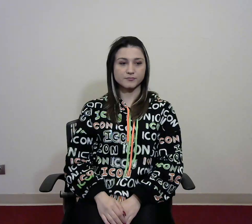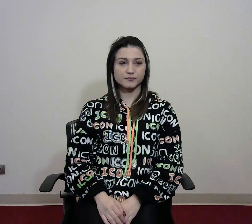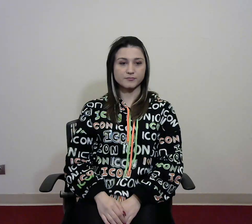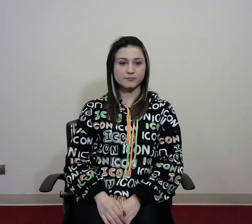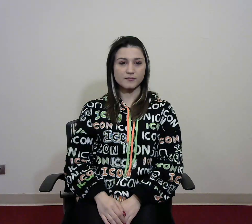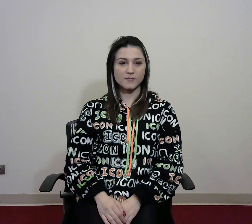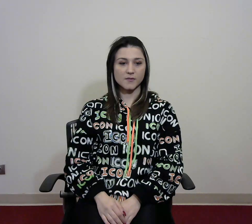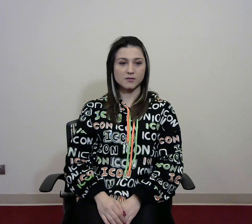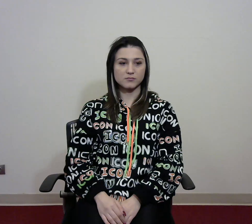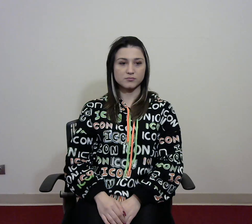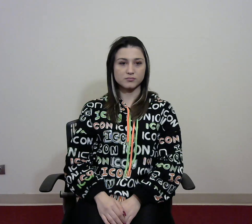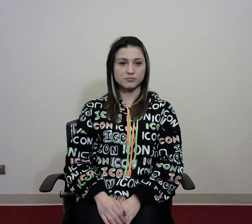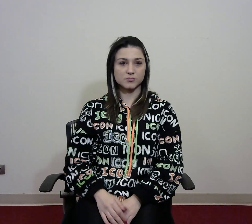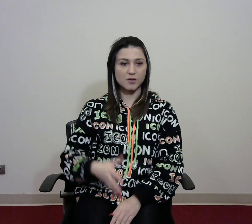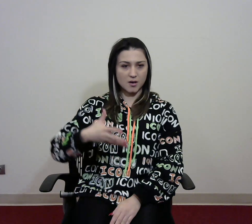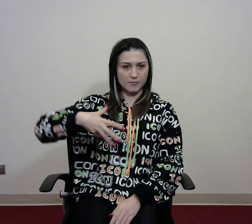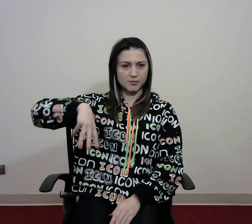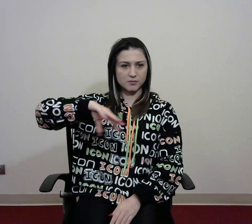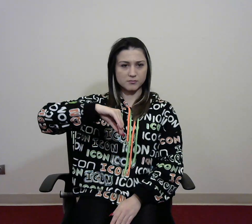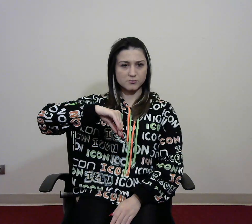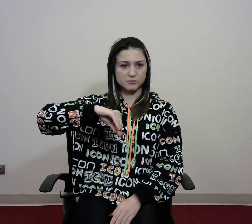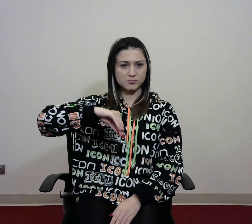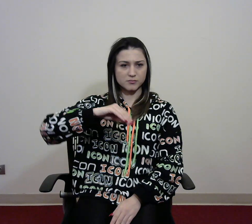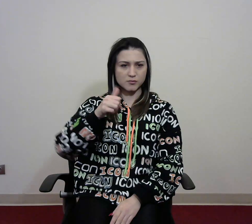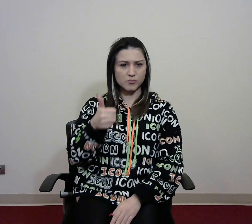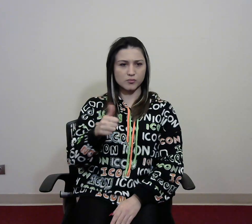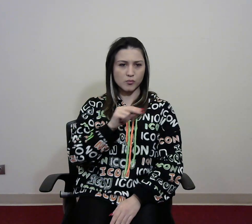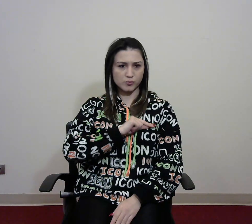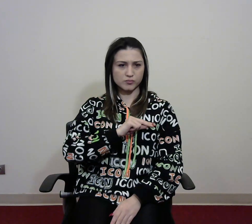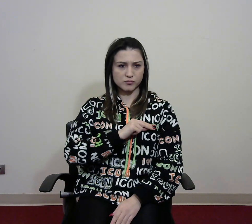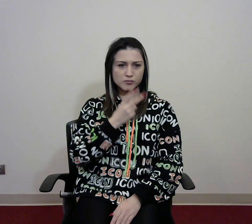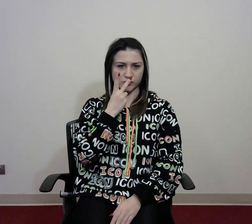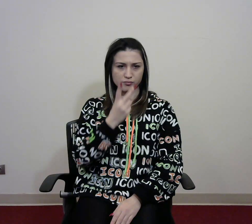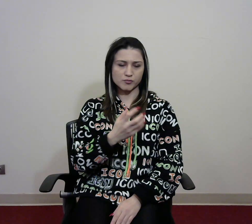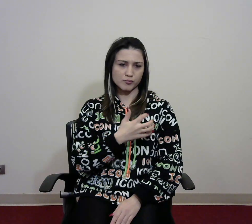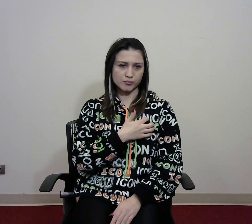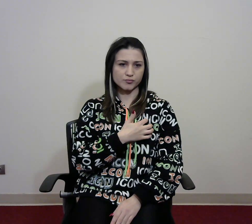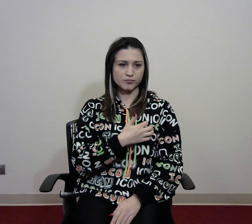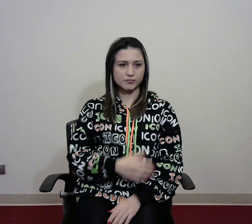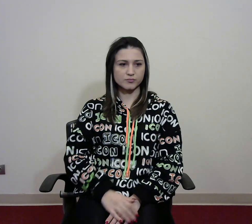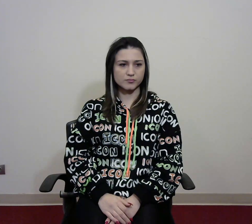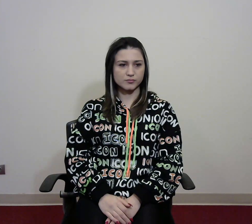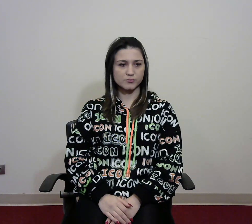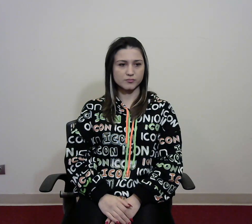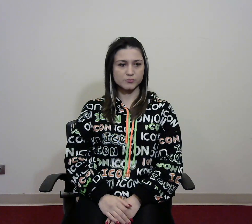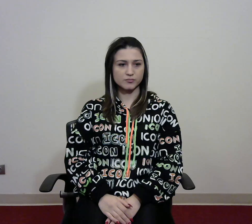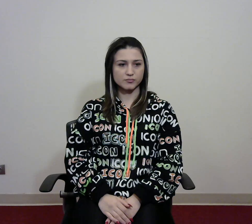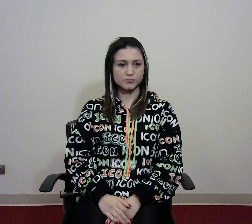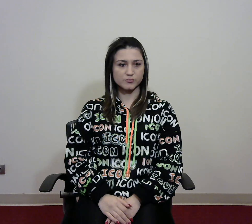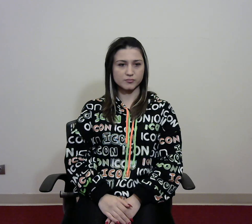Hamı yaxşı işlər görmək istəyir